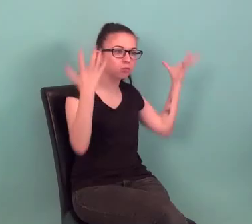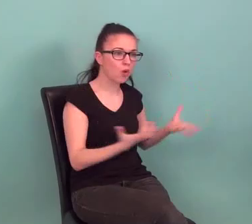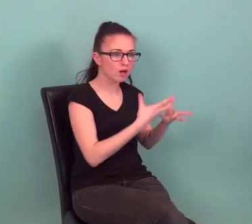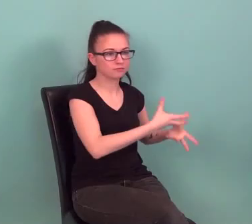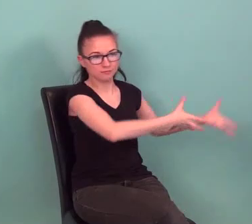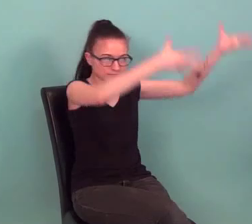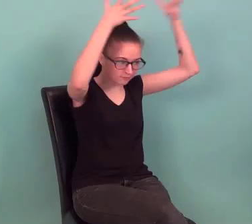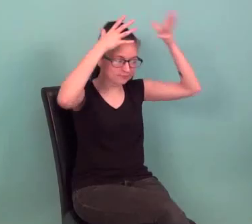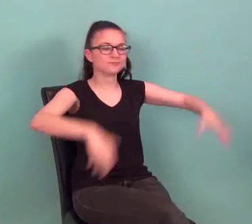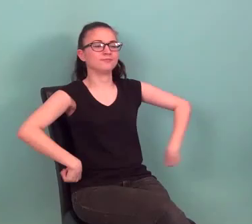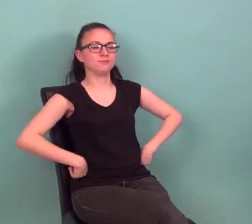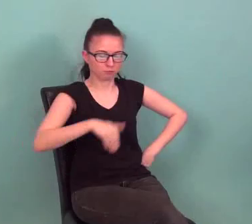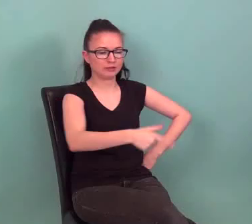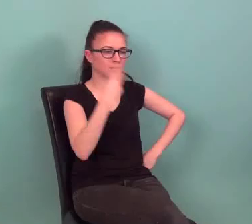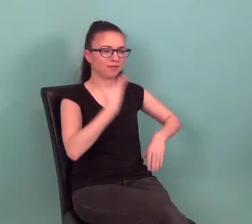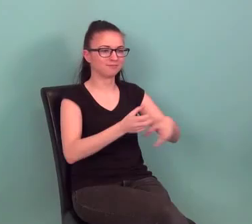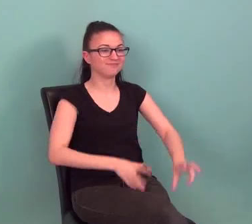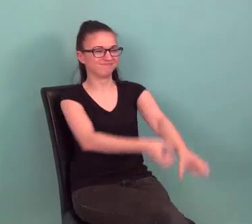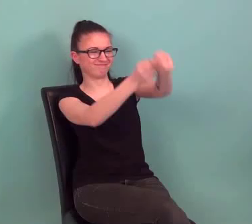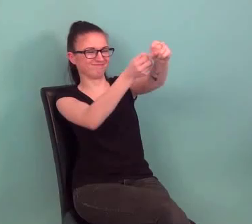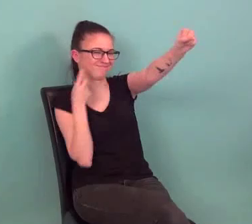Stawia go sobie na głowie i teraz pozwala synowi, żeby się bawił, żeby strzelił z łuku.